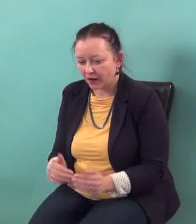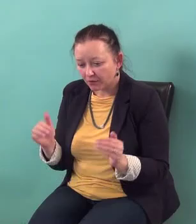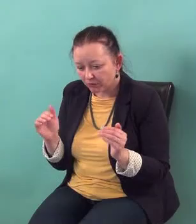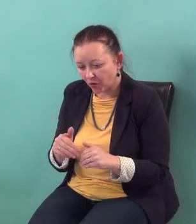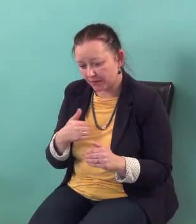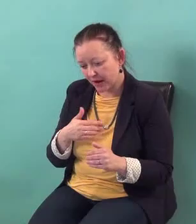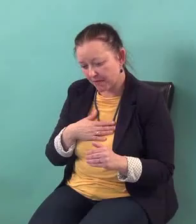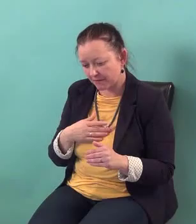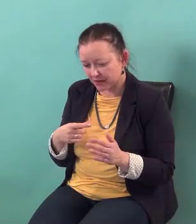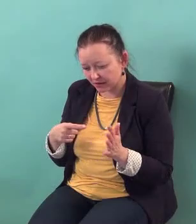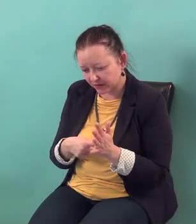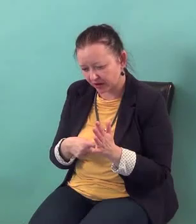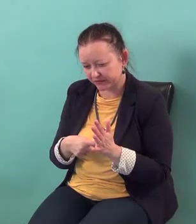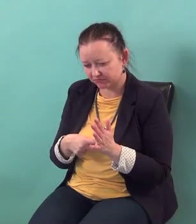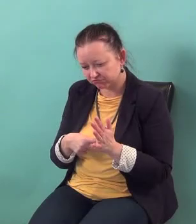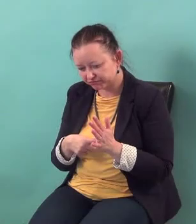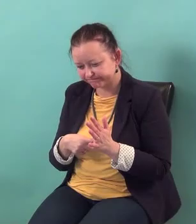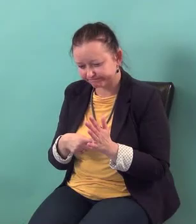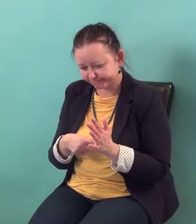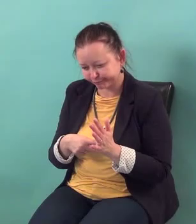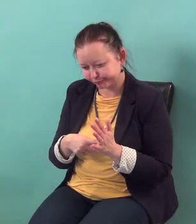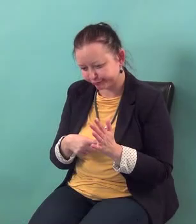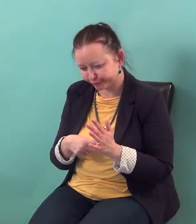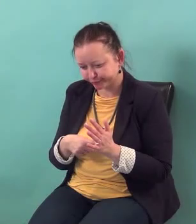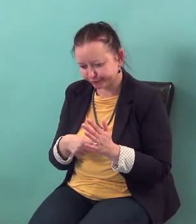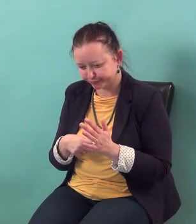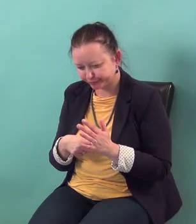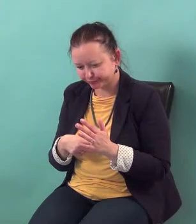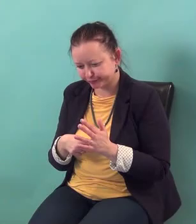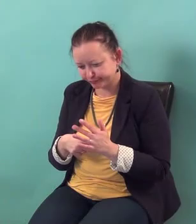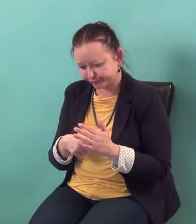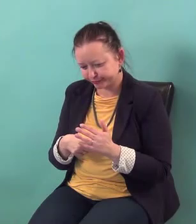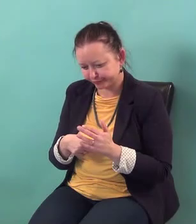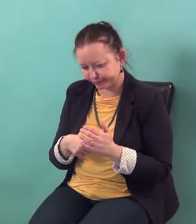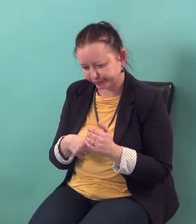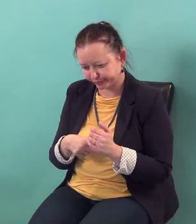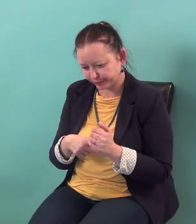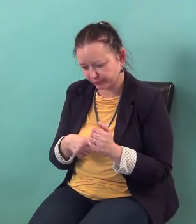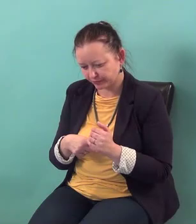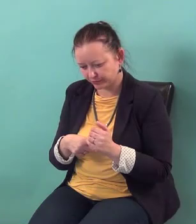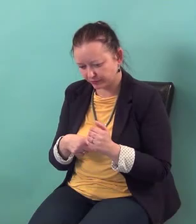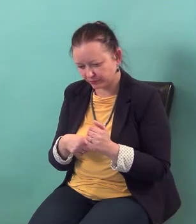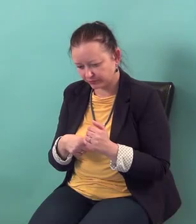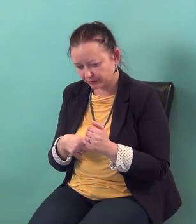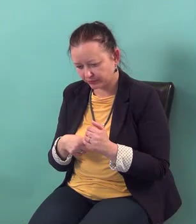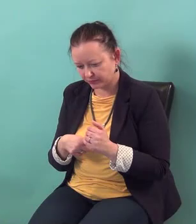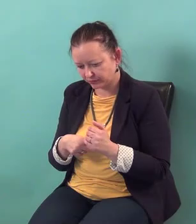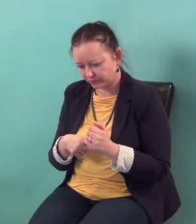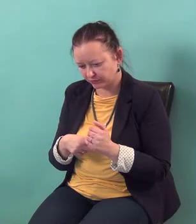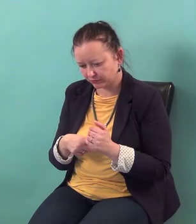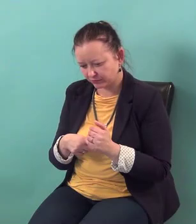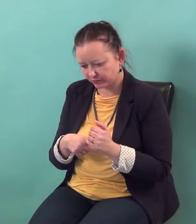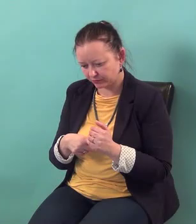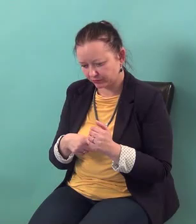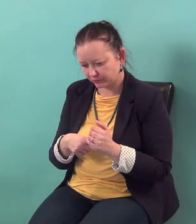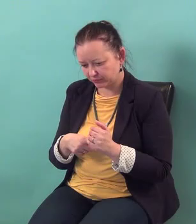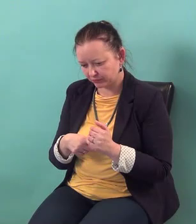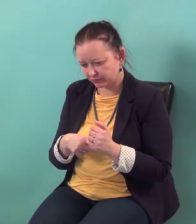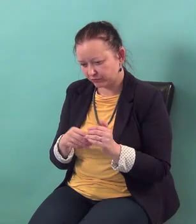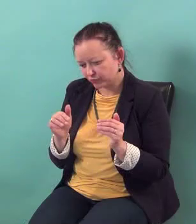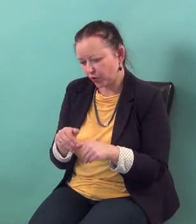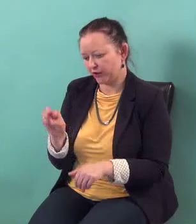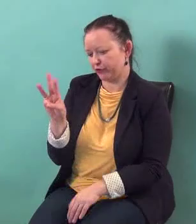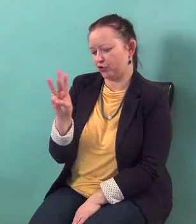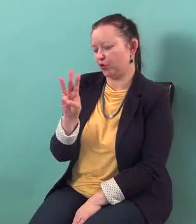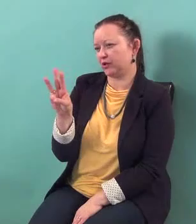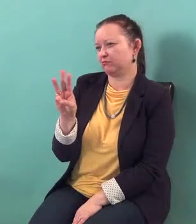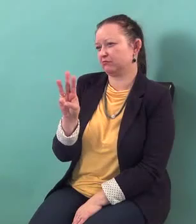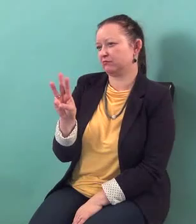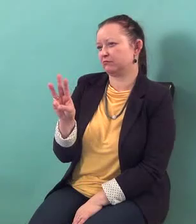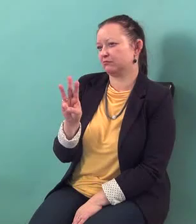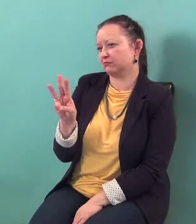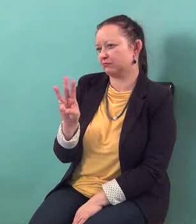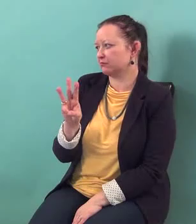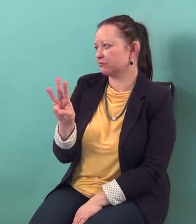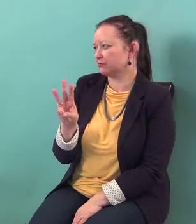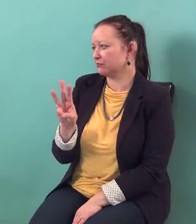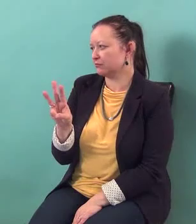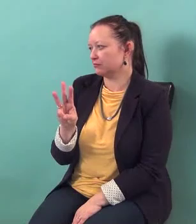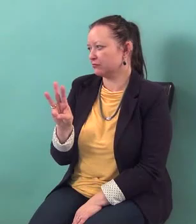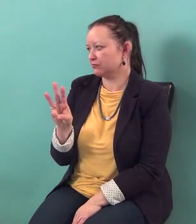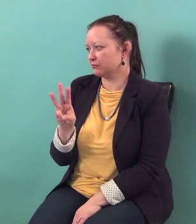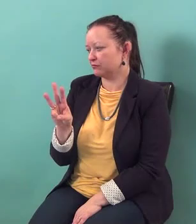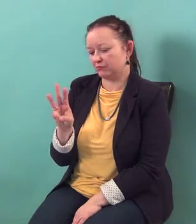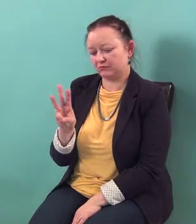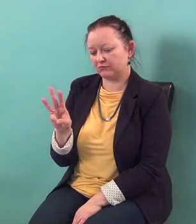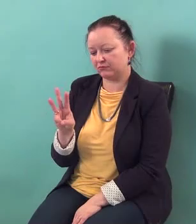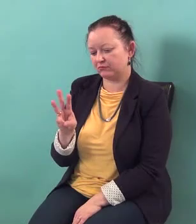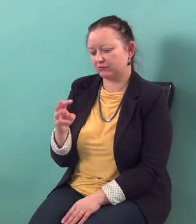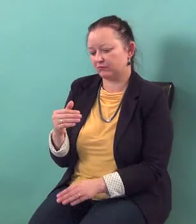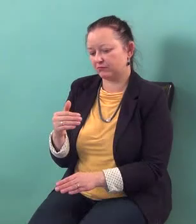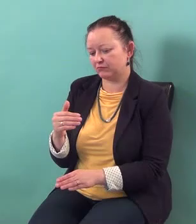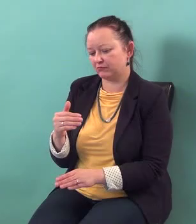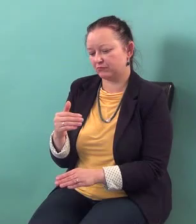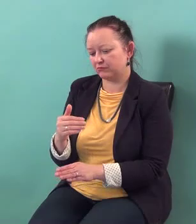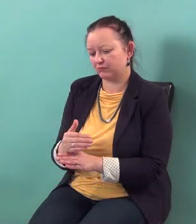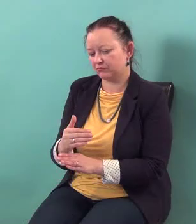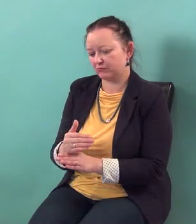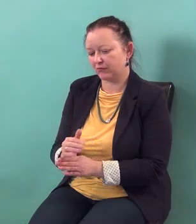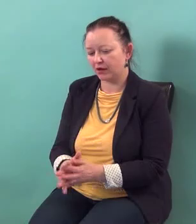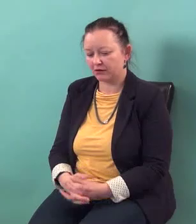Mogę we wtorek wieczorem na przykład.